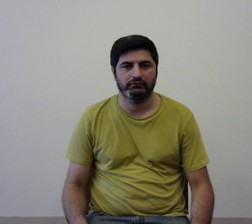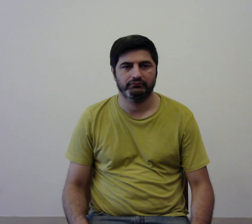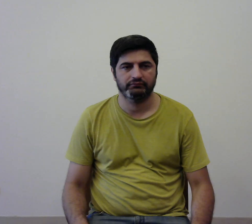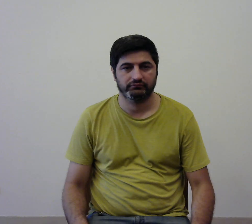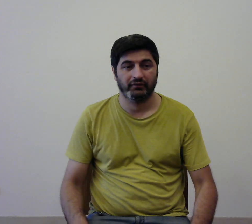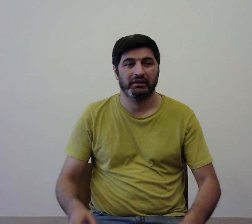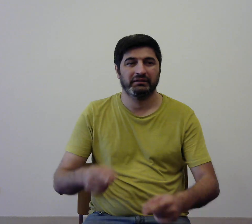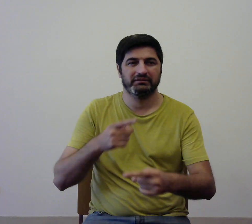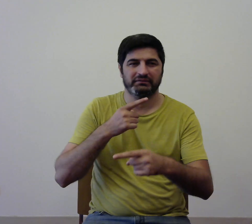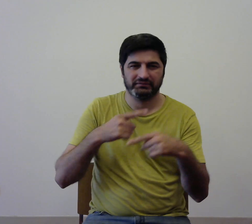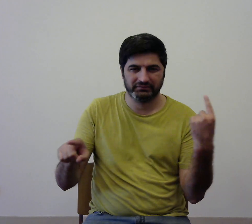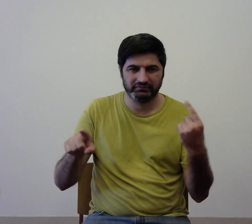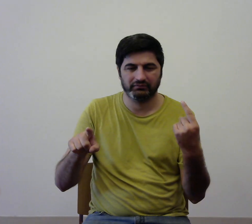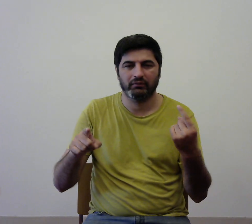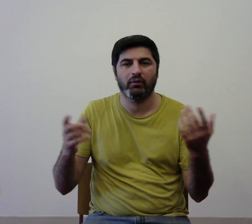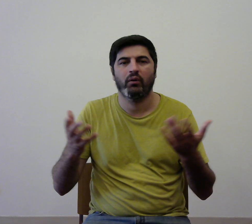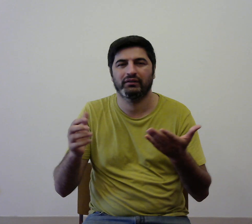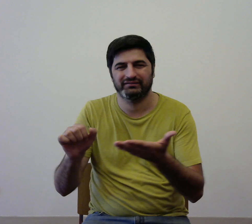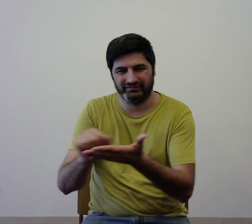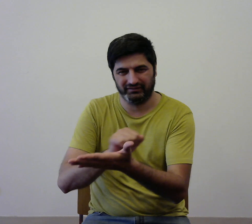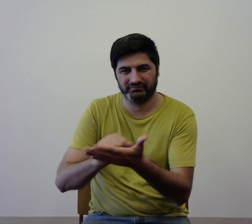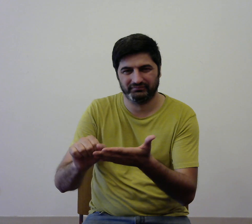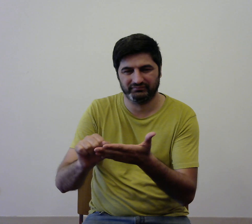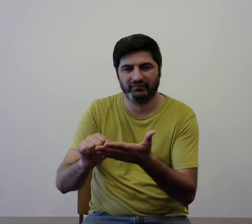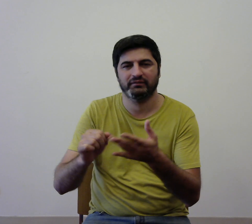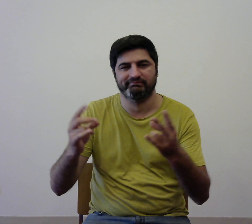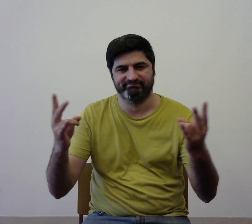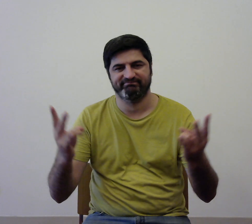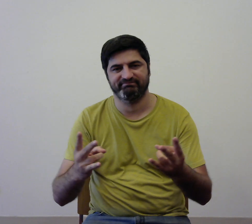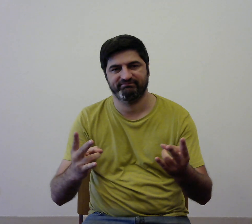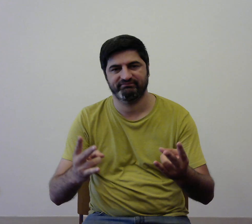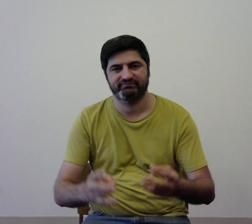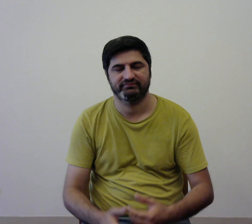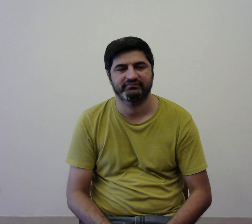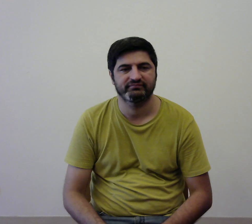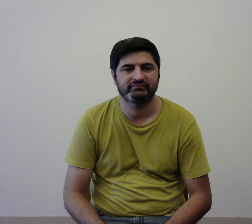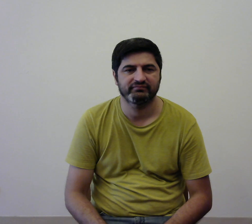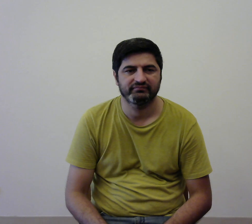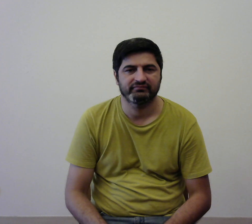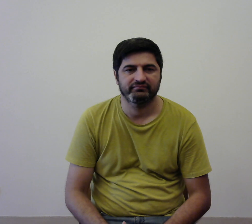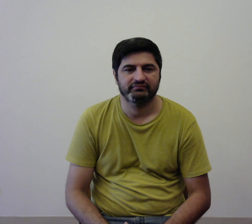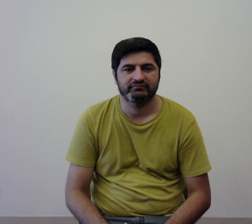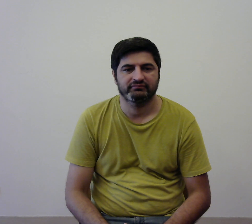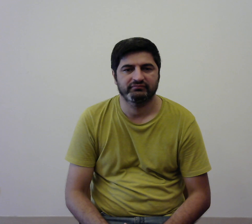Başqa hansı sənədlər lazımdır?